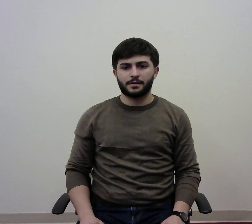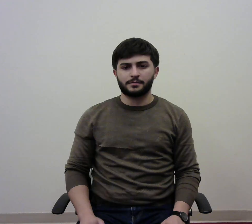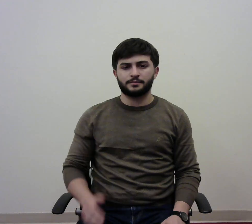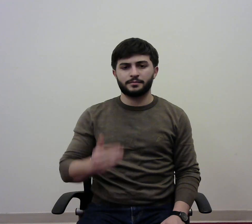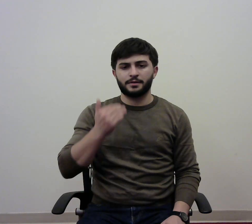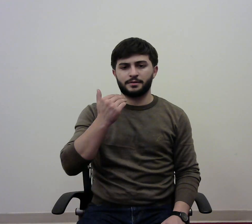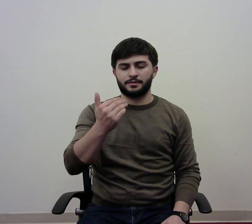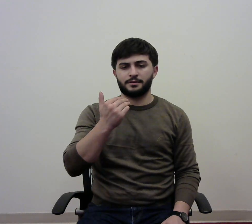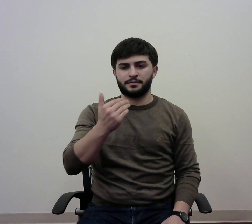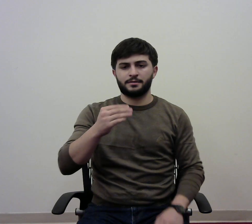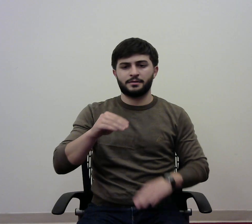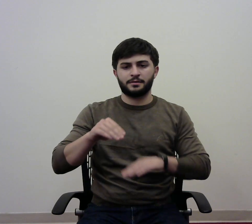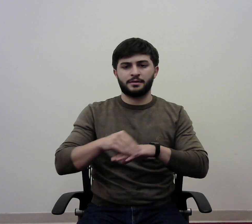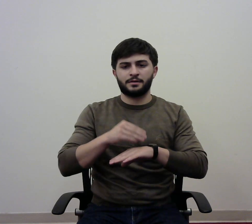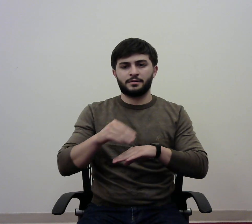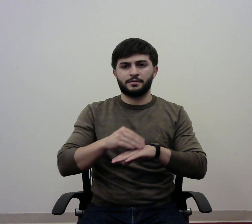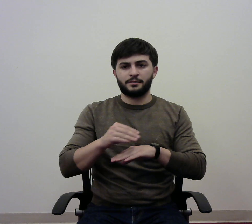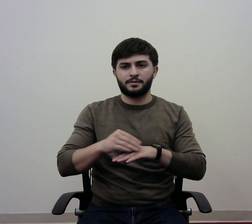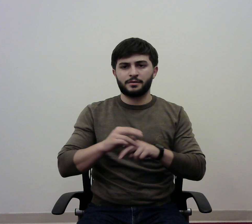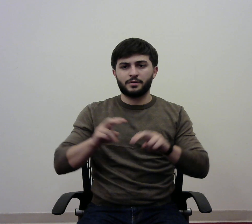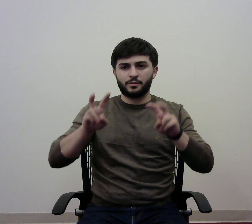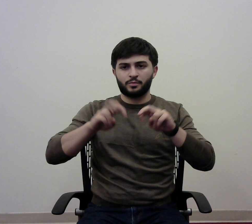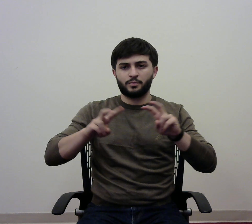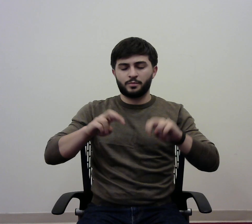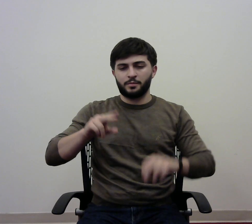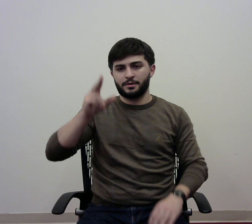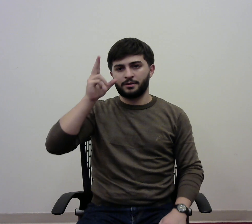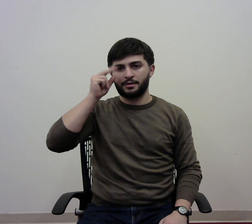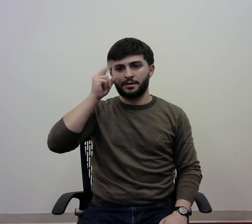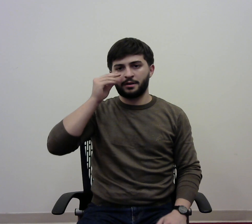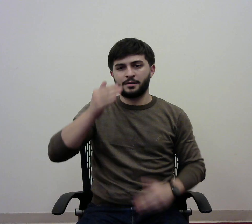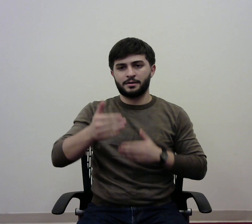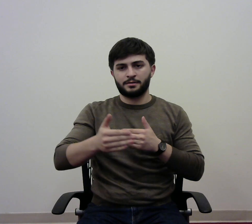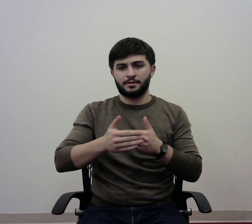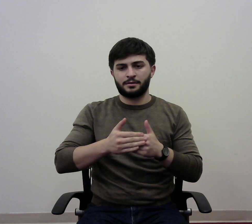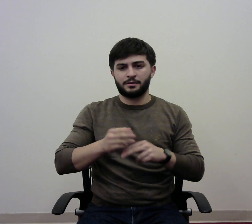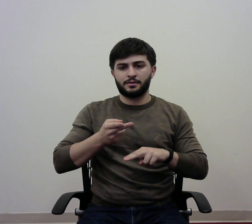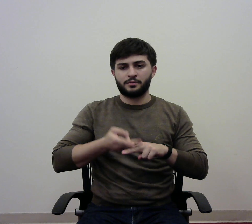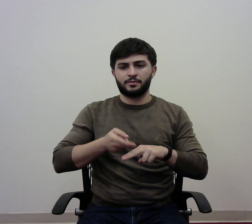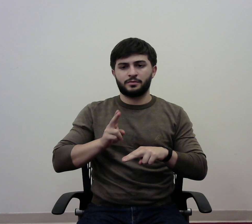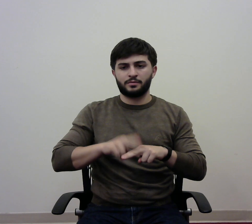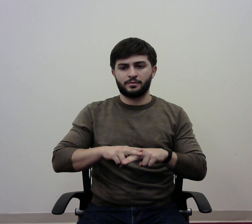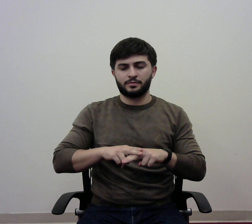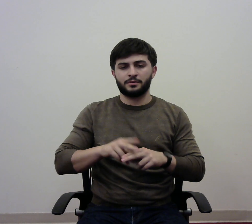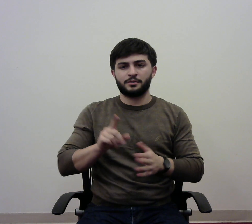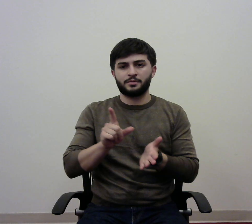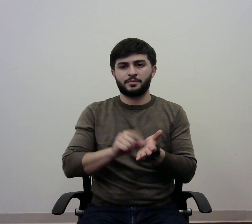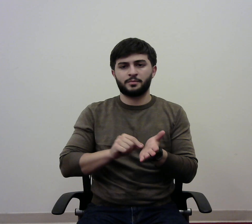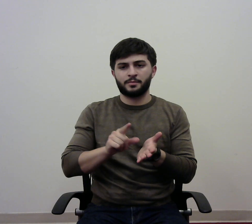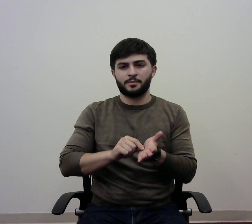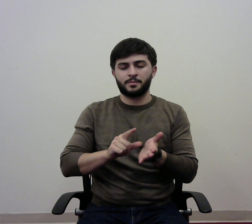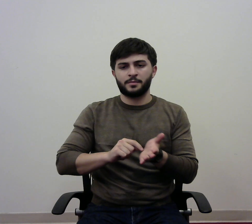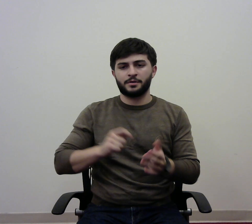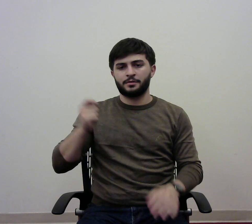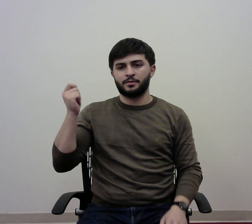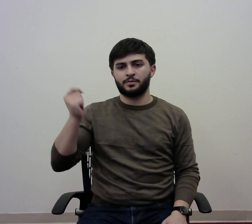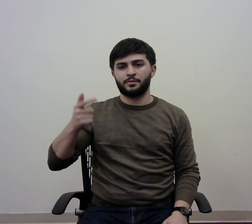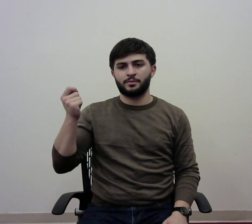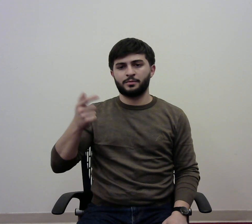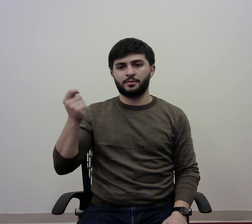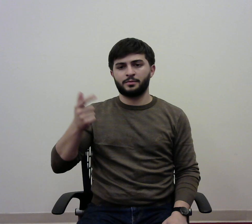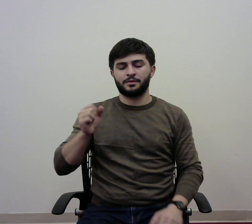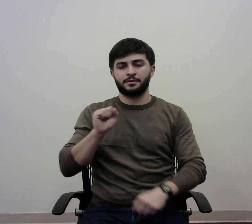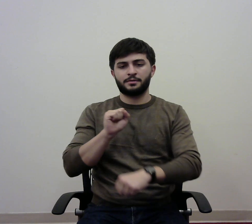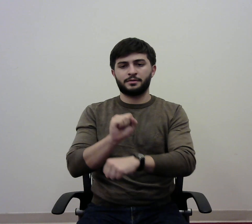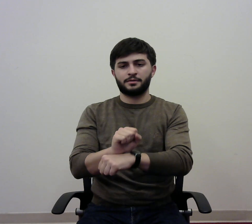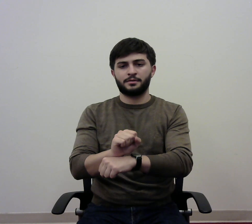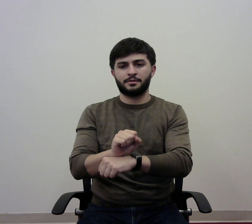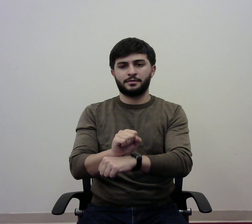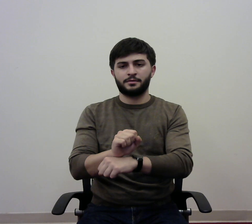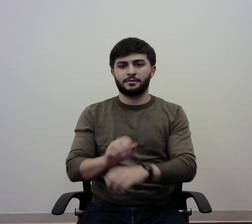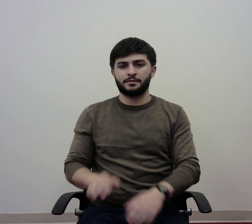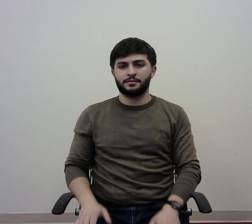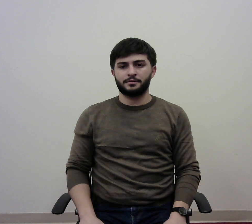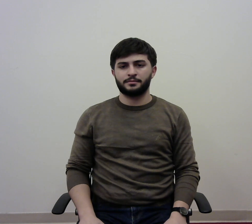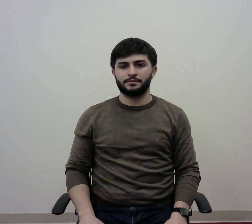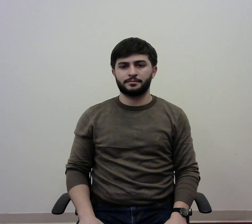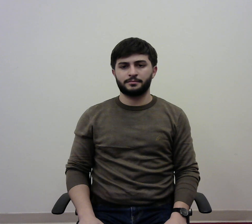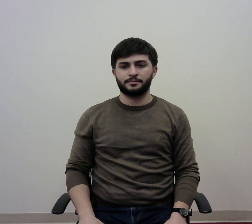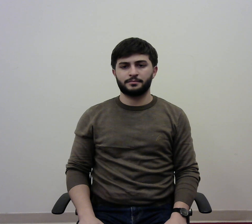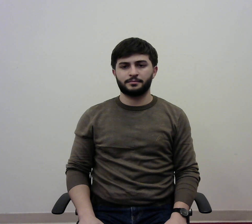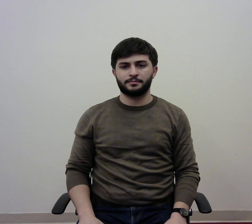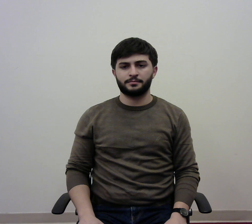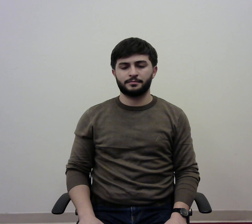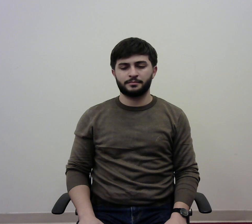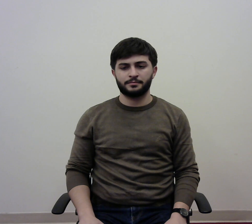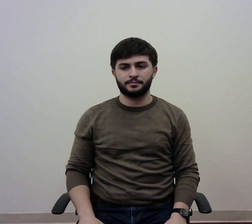Sizin həyat yoldaşınızın müayinə tarixi çatdığı üçün pensiya ödənişi dayanıb